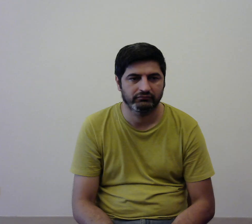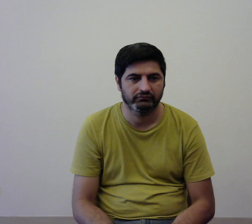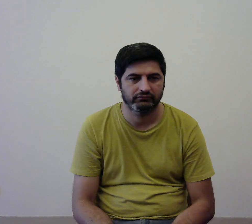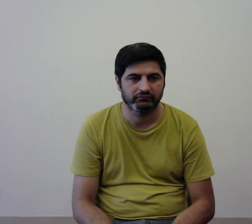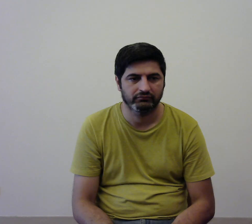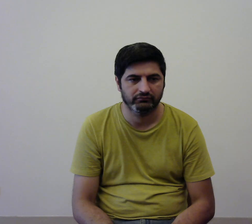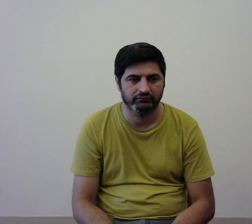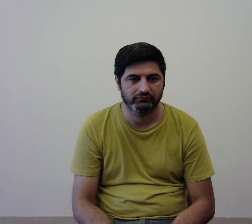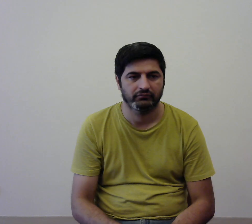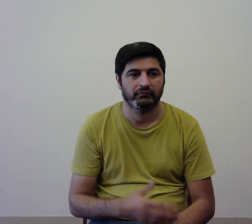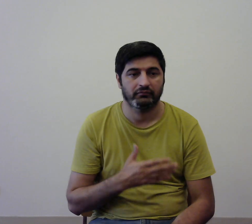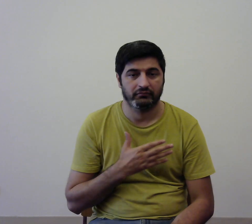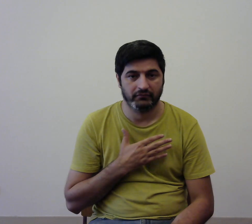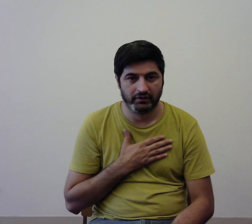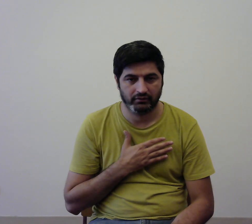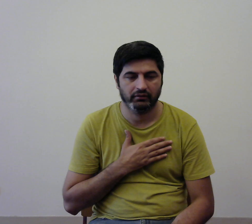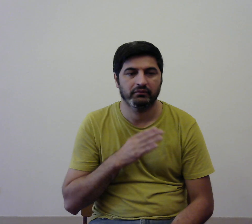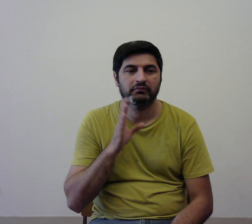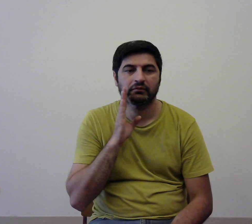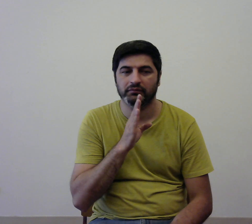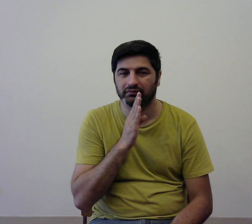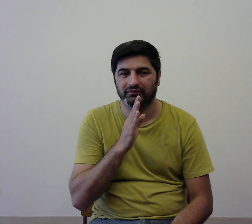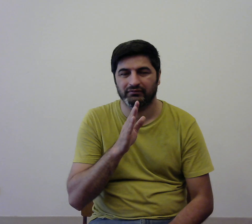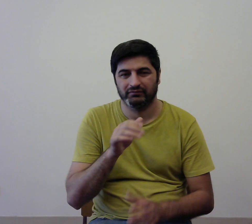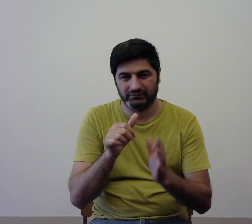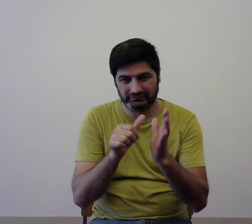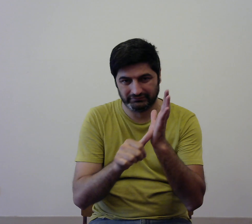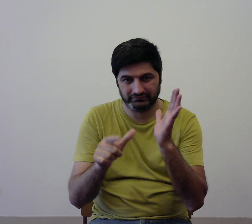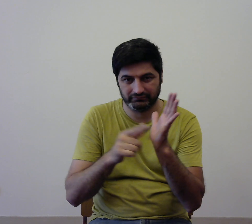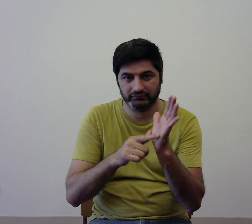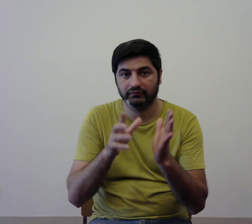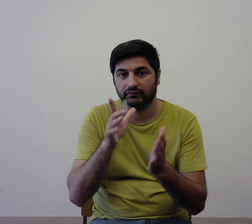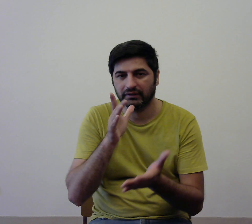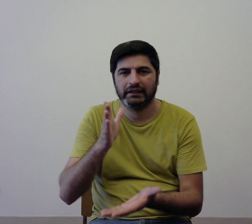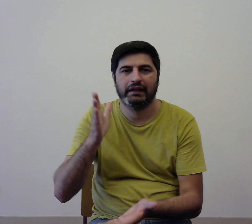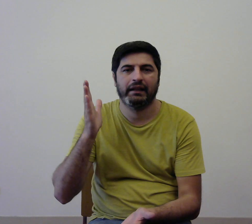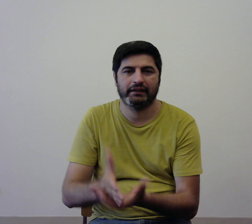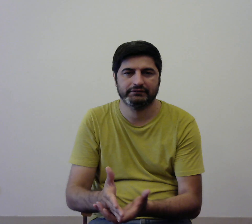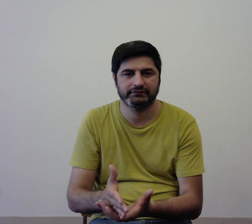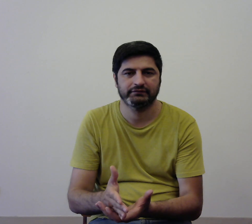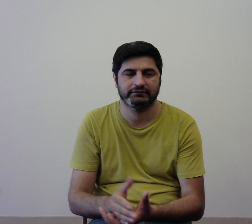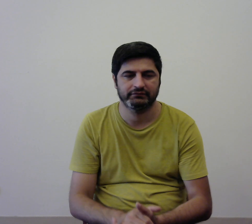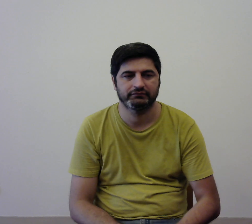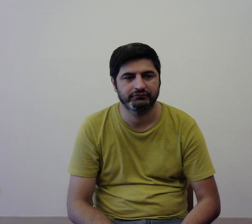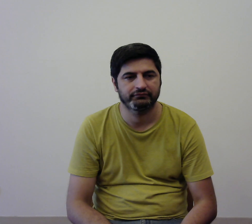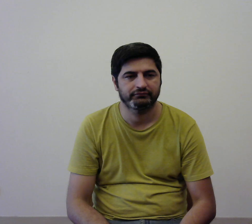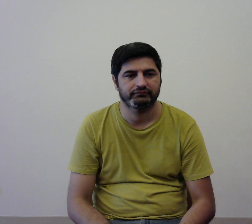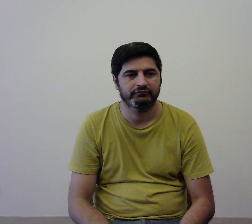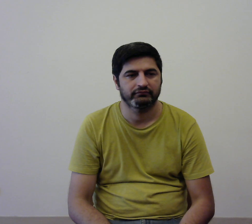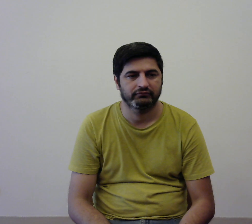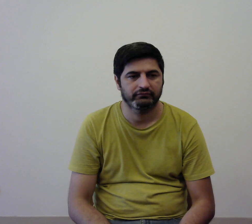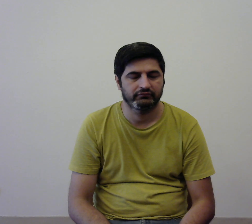Mənim anamın 67 yaşı var